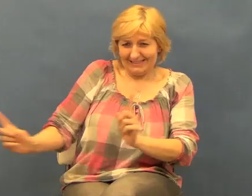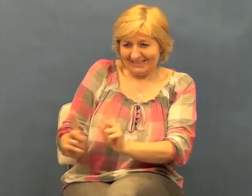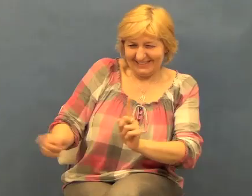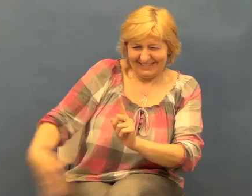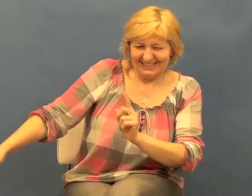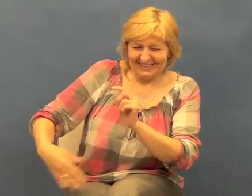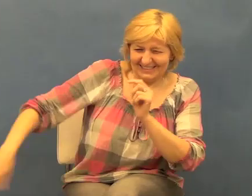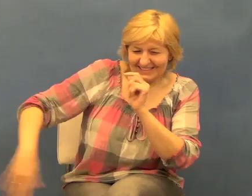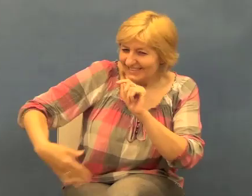Charlie Chaplin próbował pozbyć się małego chłopca.